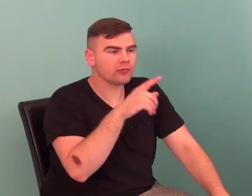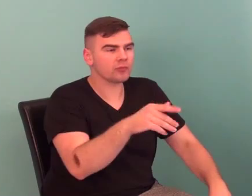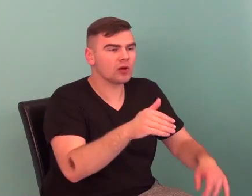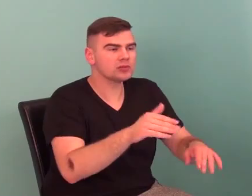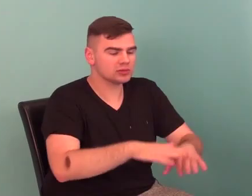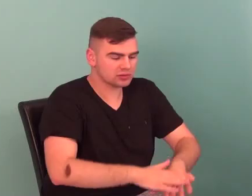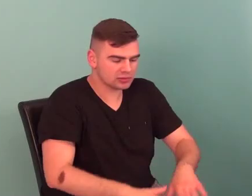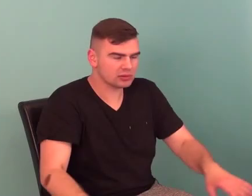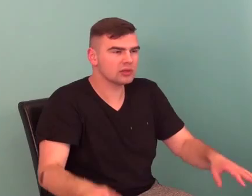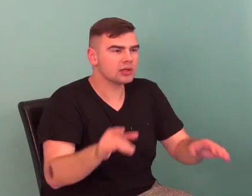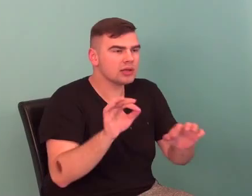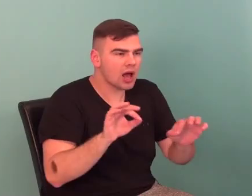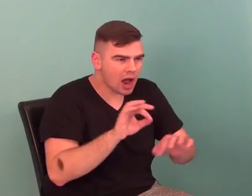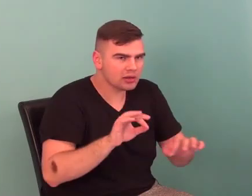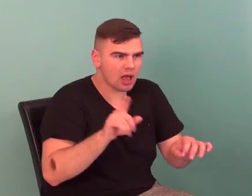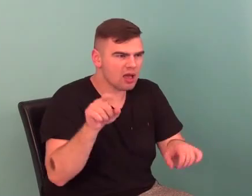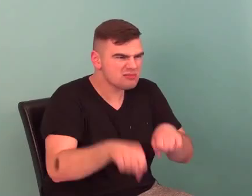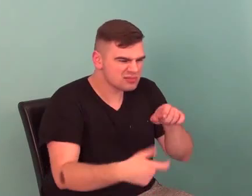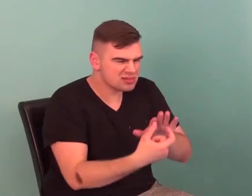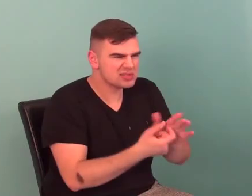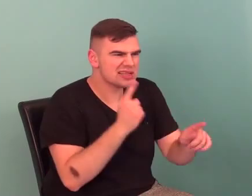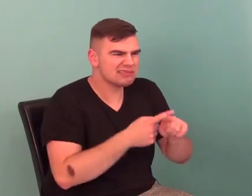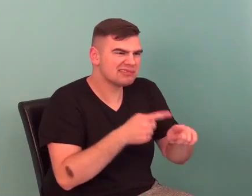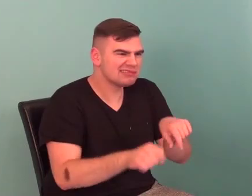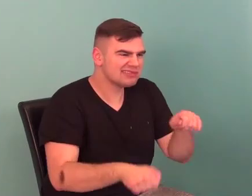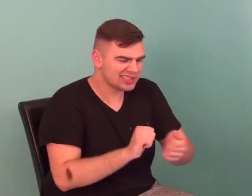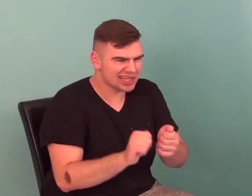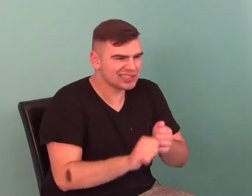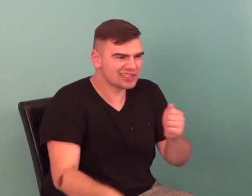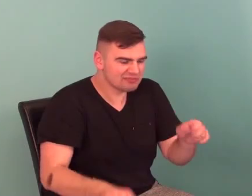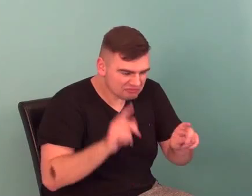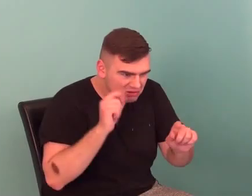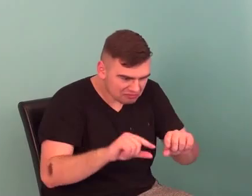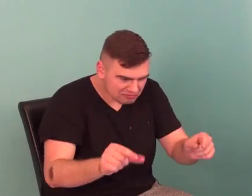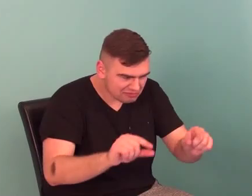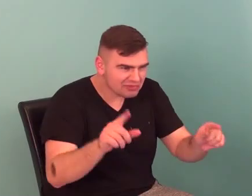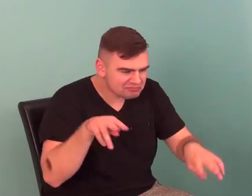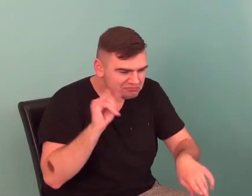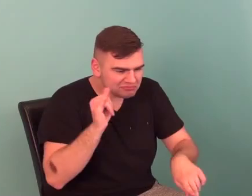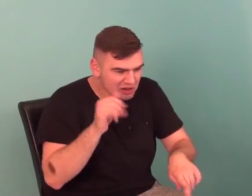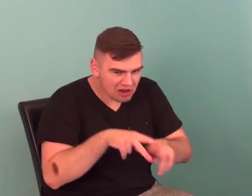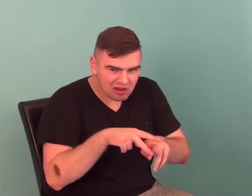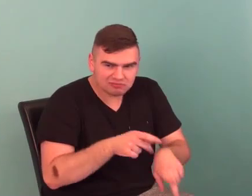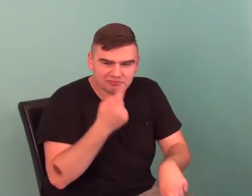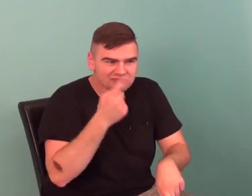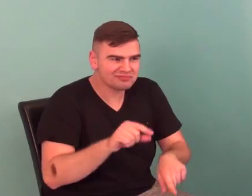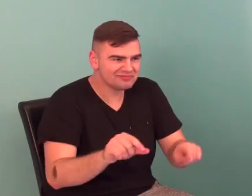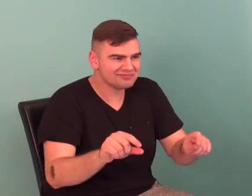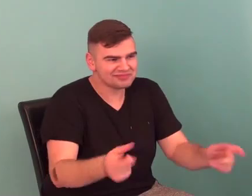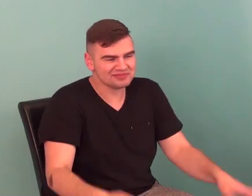Może nawierzchnia jest delikatna, a jakby konie tędy chodziły to mogłyby zostawić po sobie ślady kopyt i podkowy, inni widząc to będą zdziwieni, że na ziemi są ślady koni.